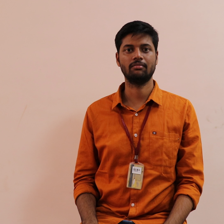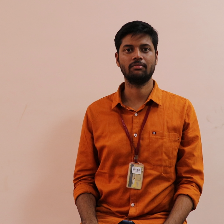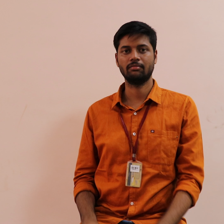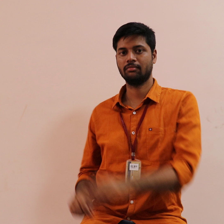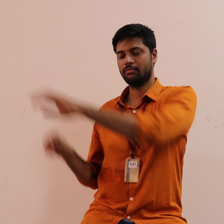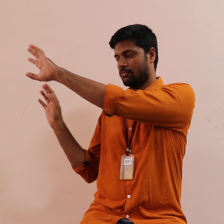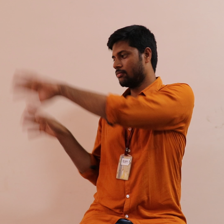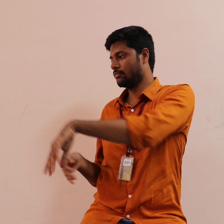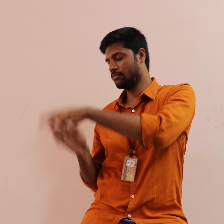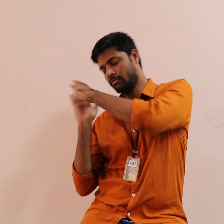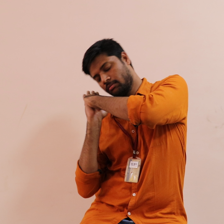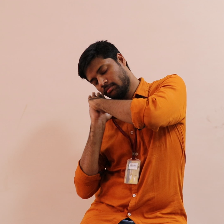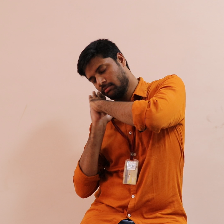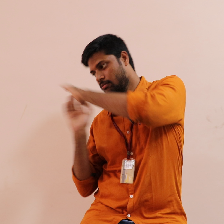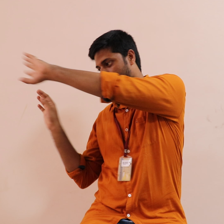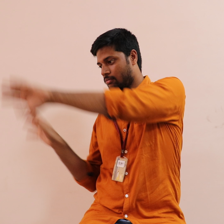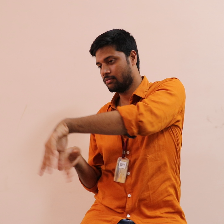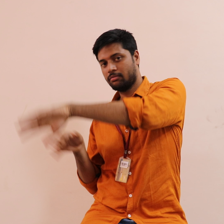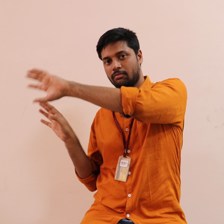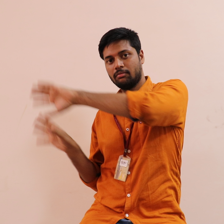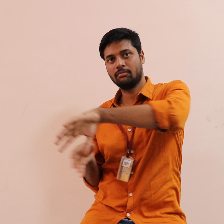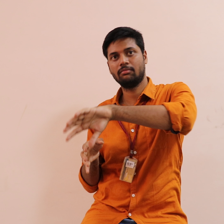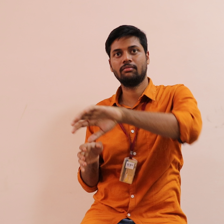prepare the bed